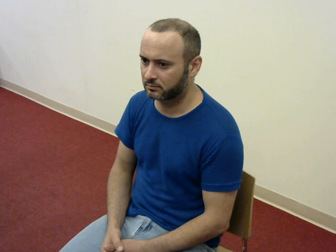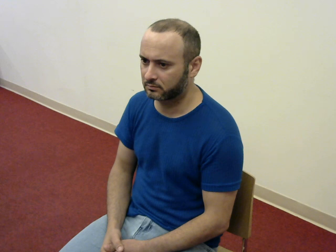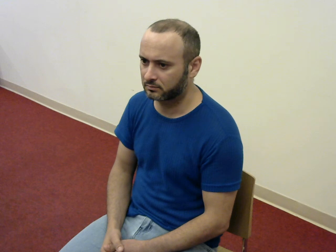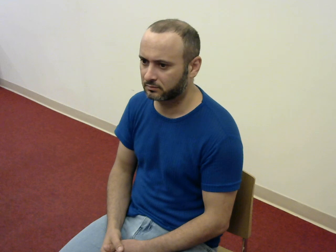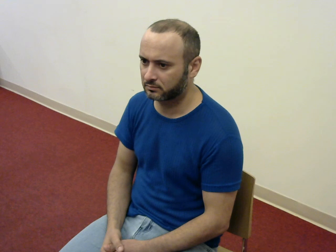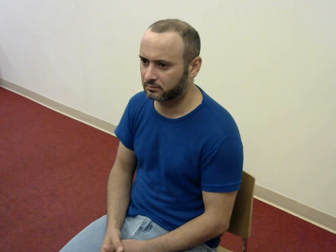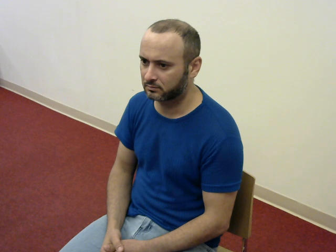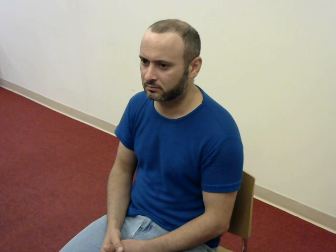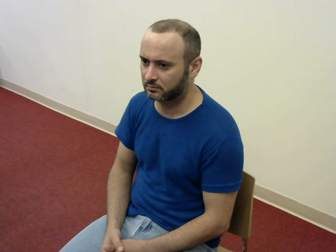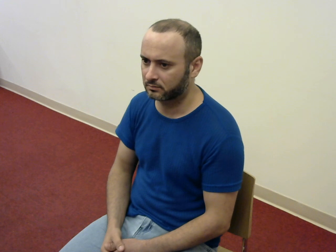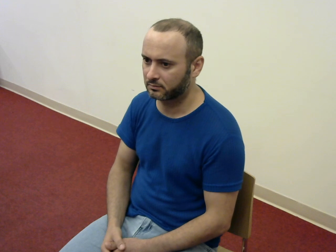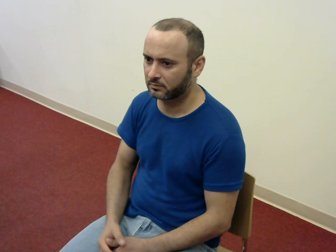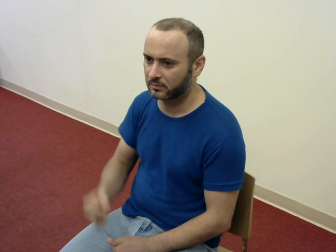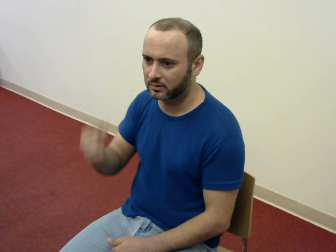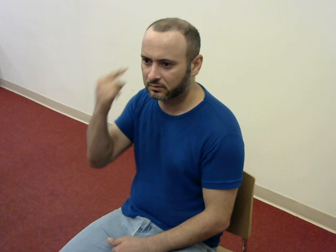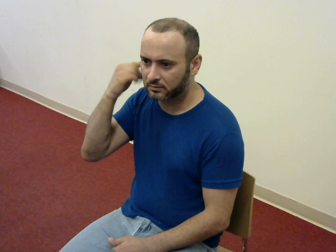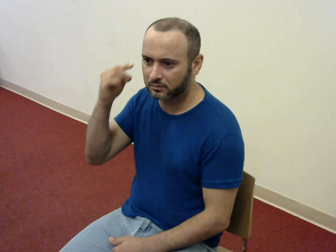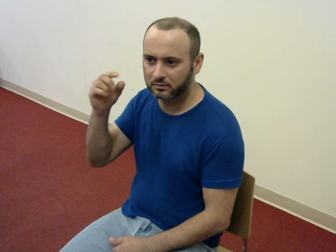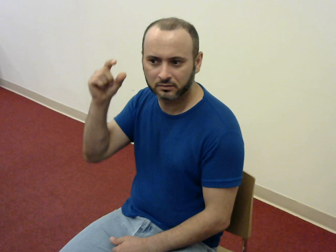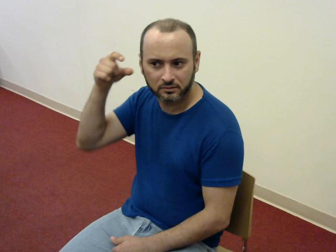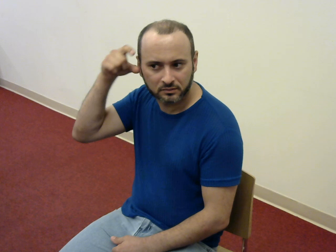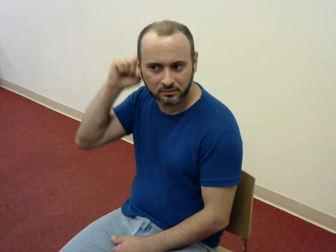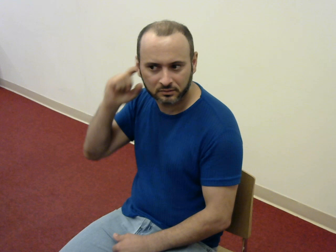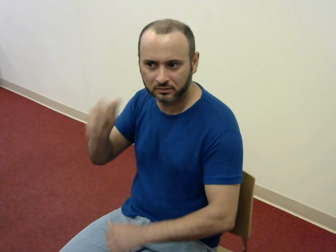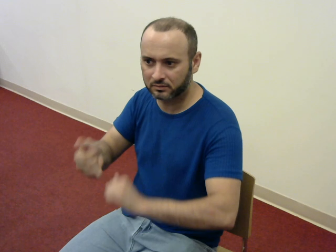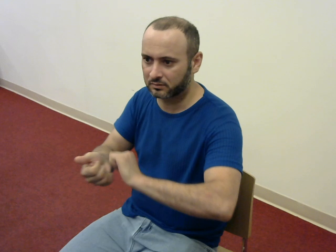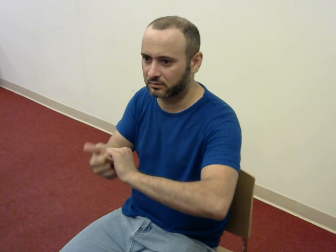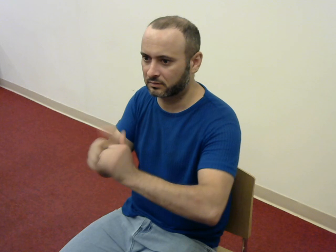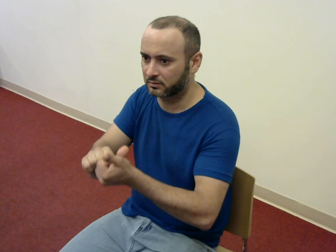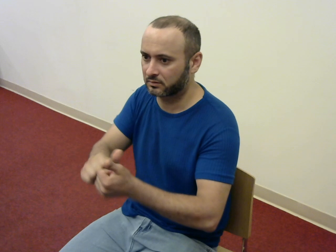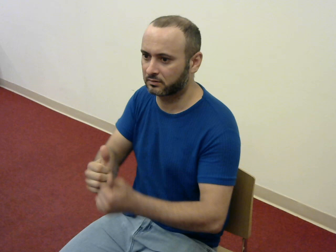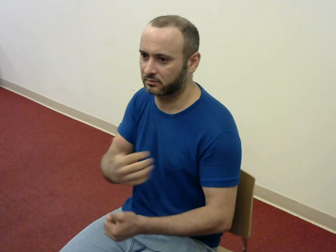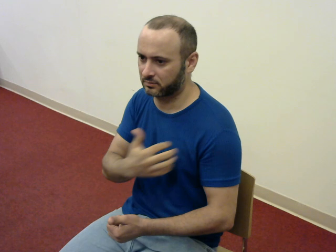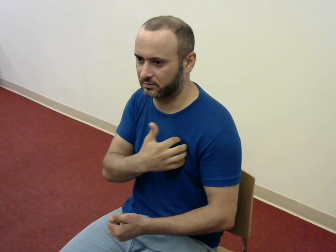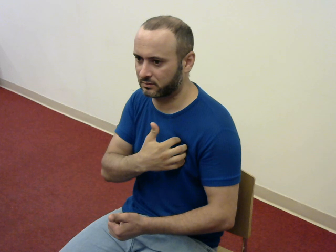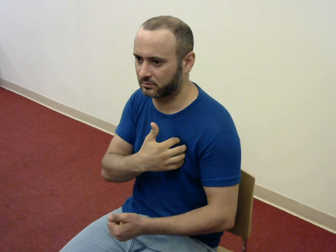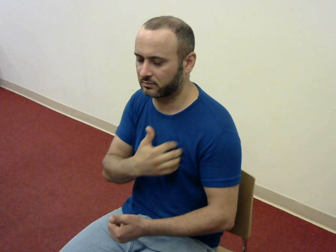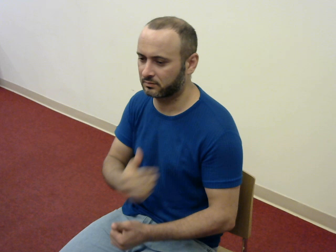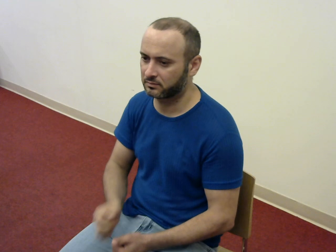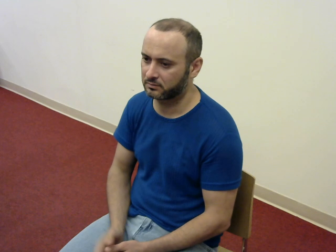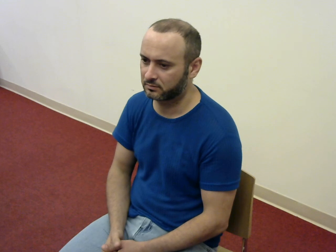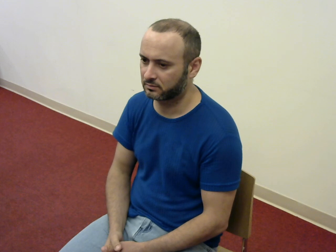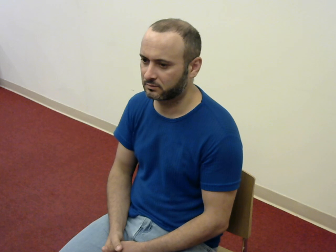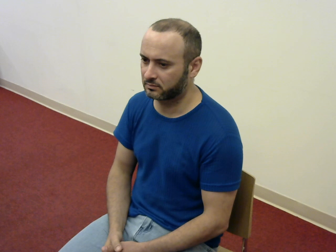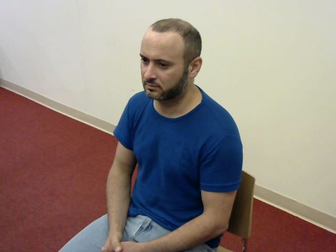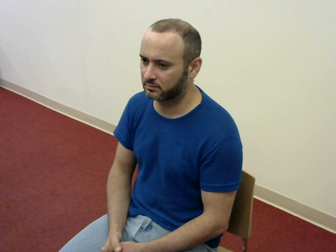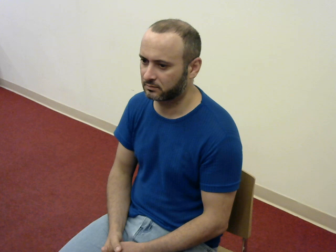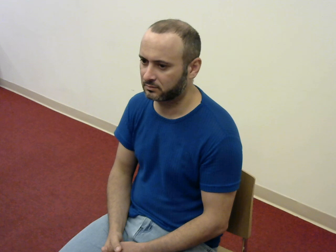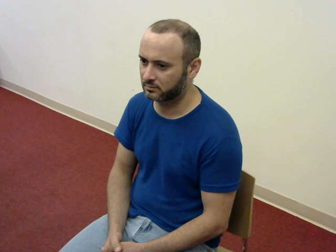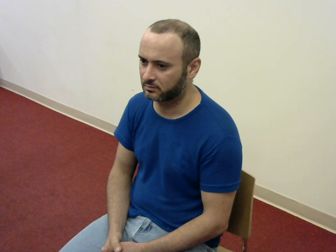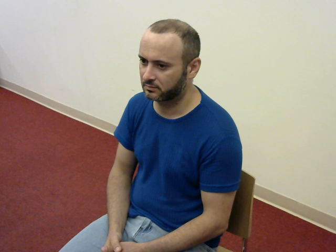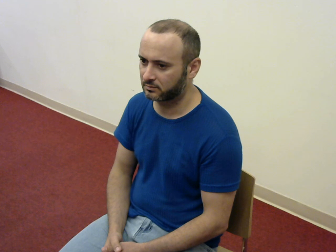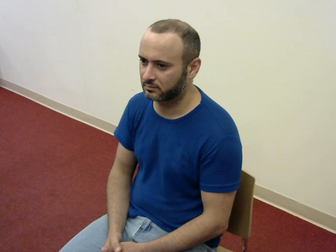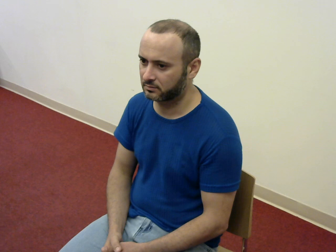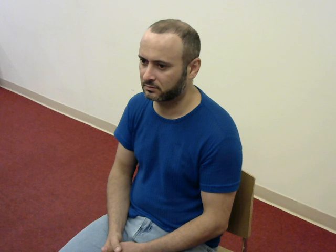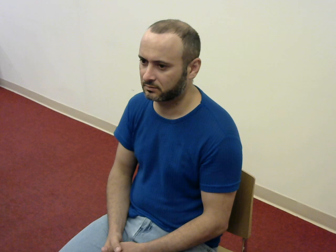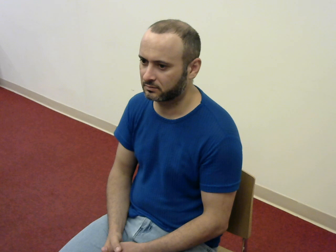Eşitmə aparatını dəyişmək istəyirəm